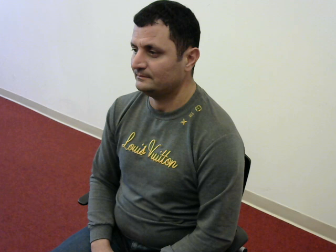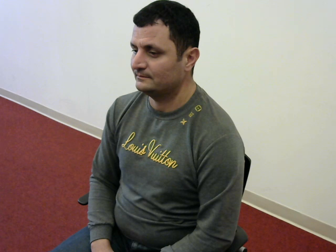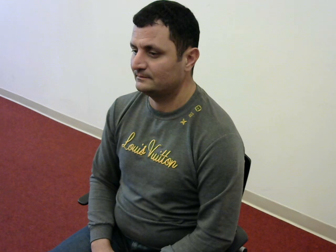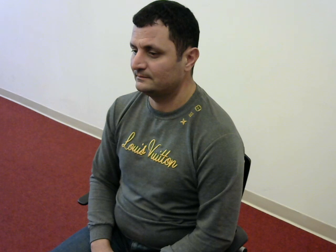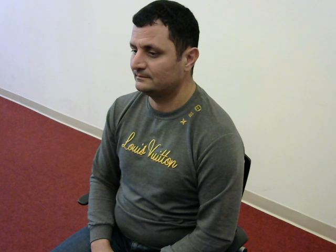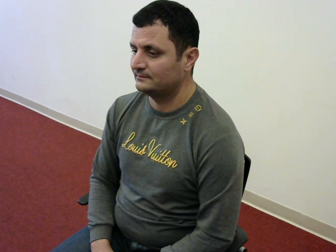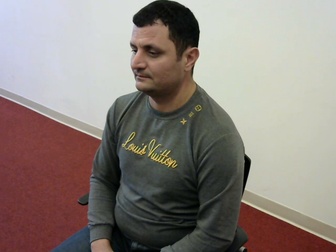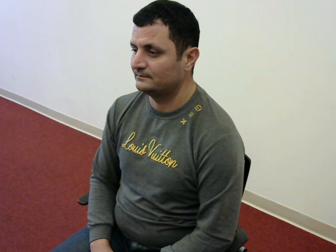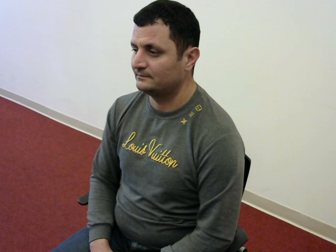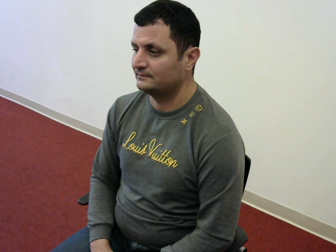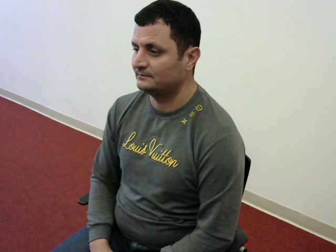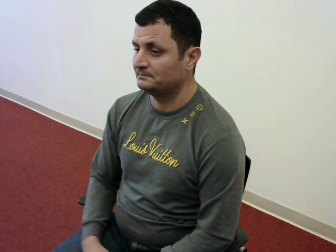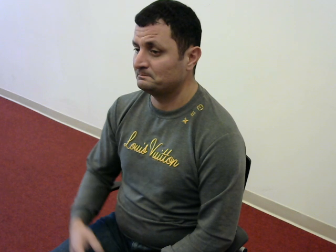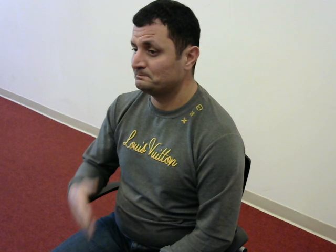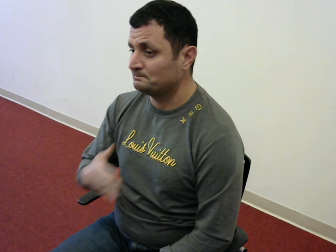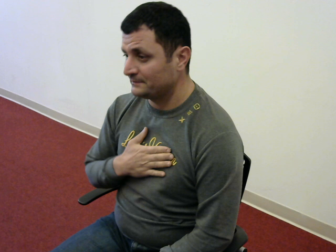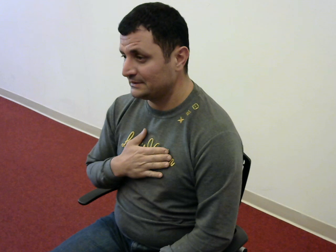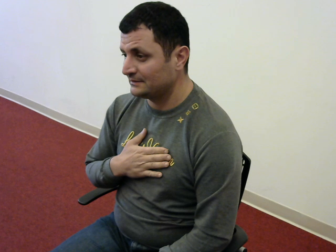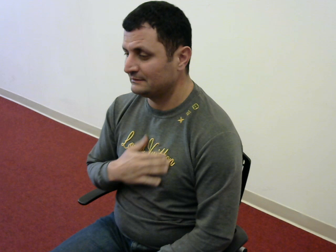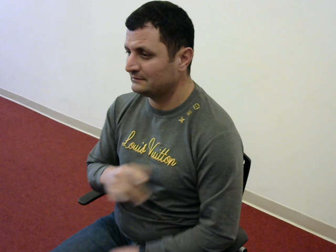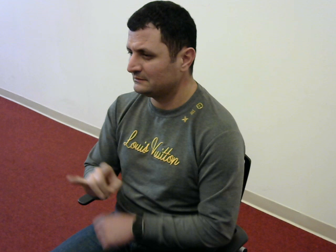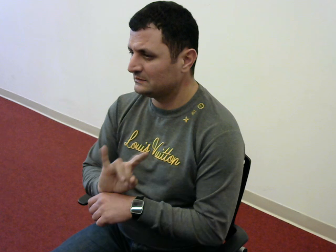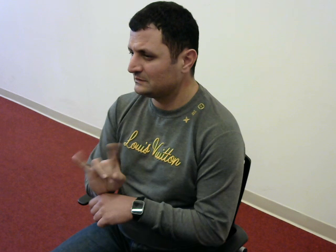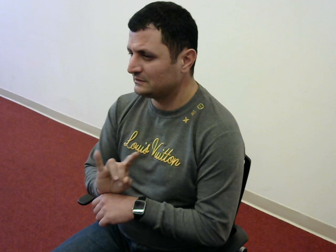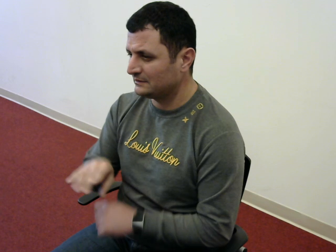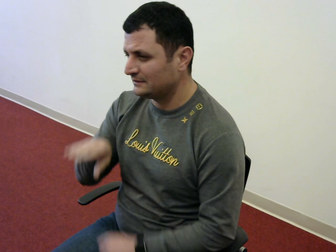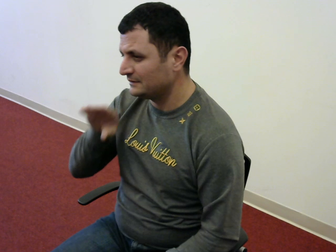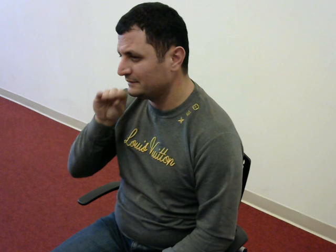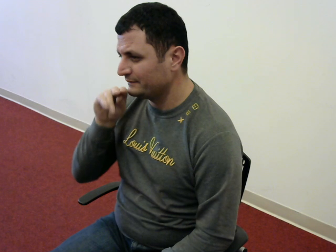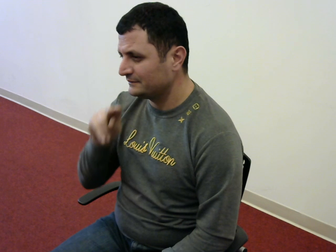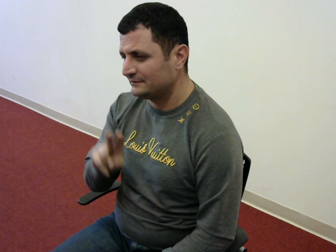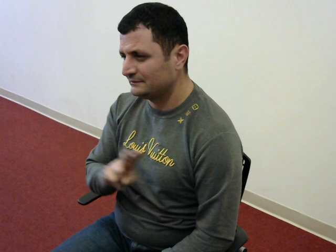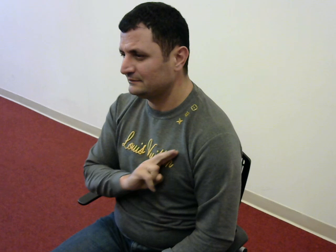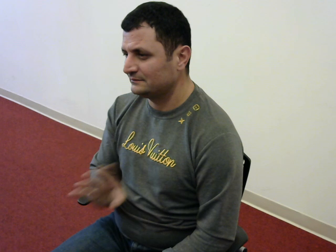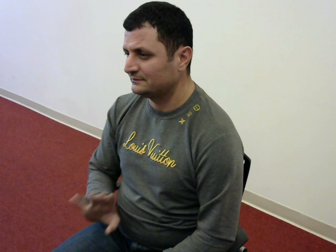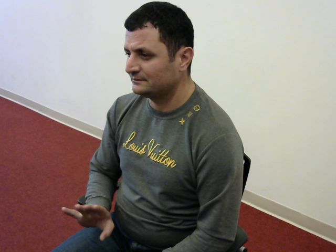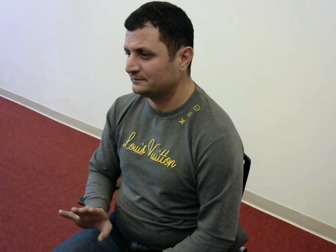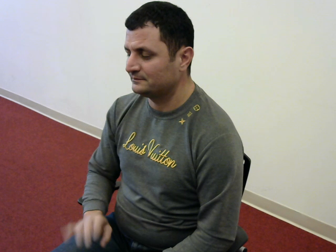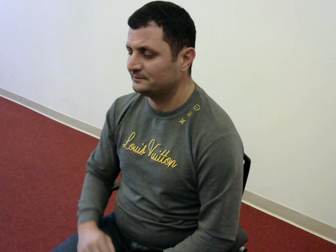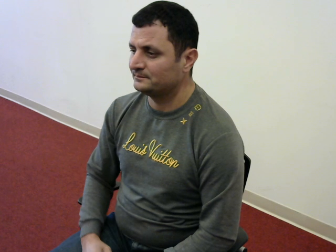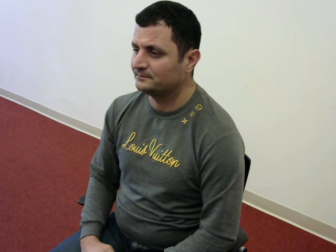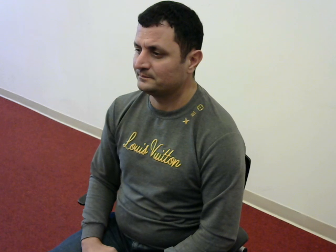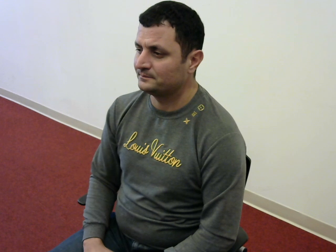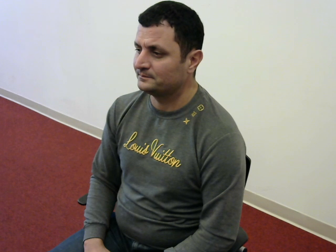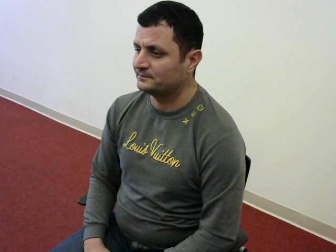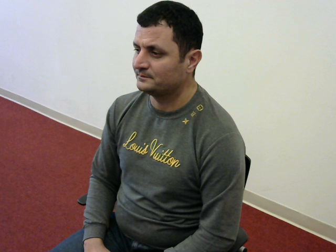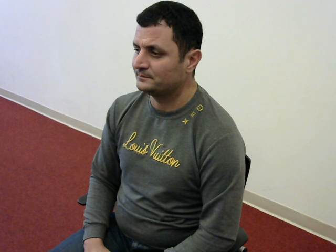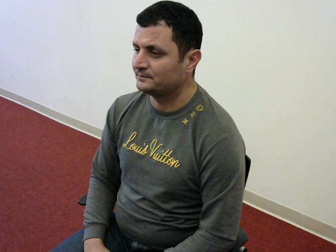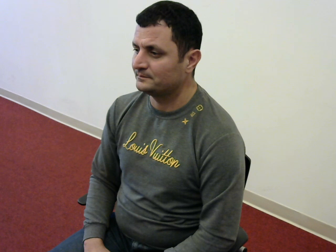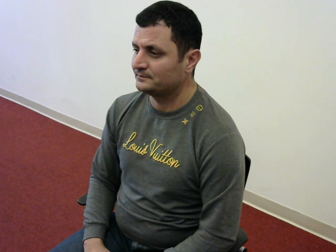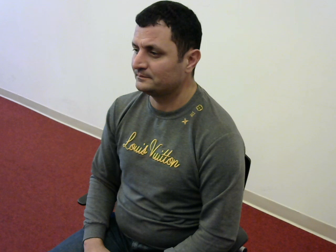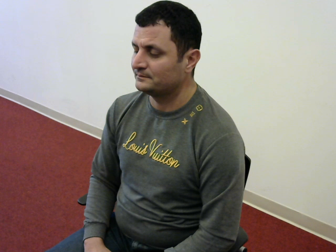Mən yalan danışmağı sevmirəm